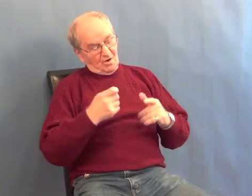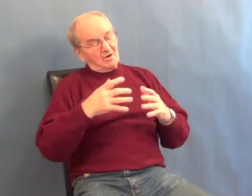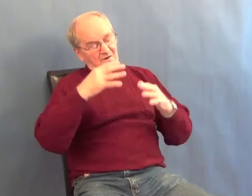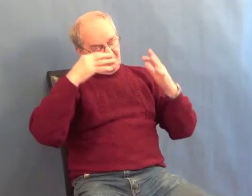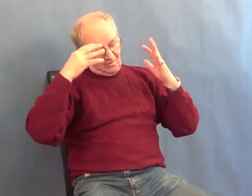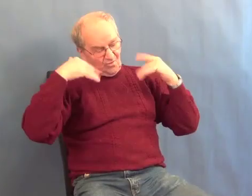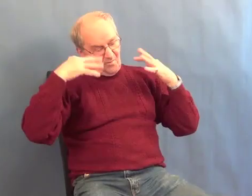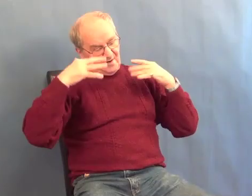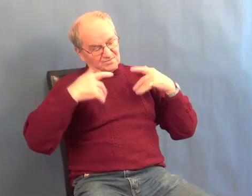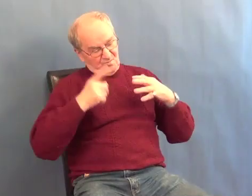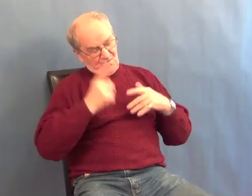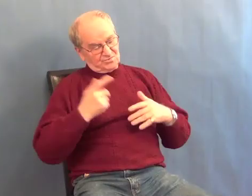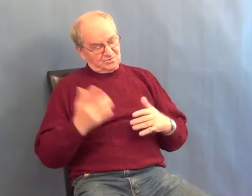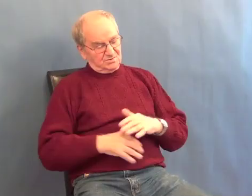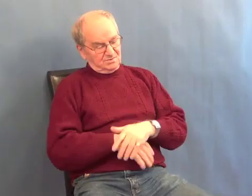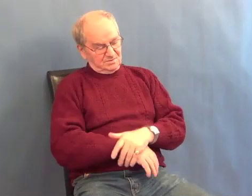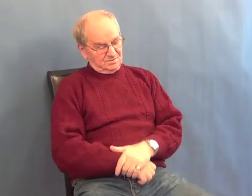Muszą się trochę umyć.